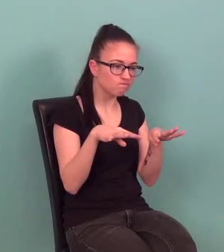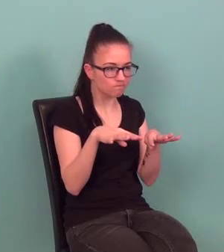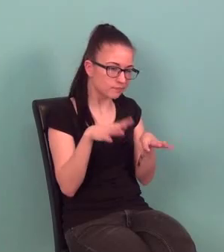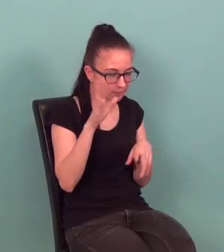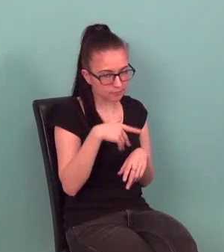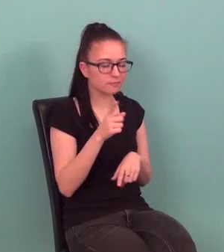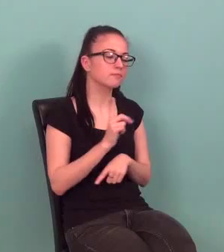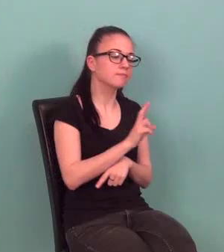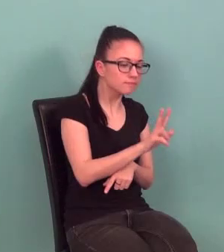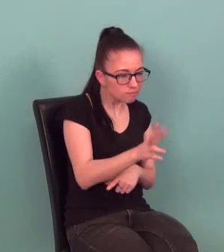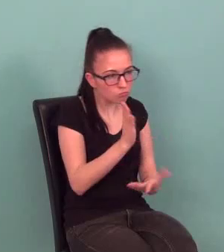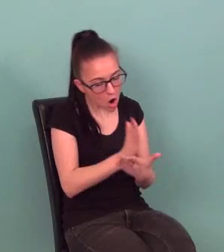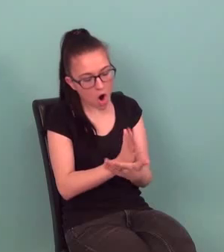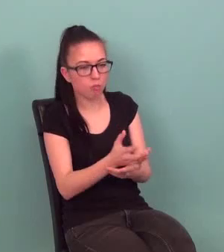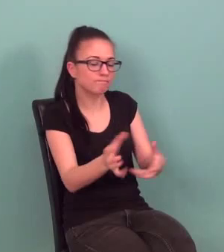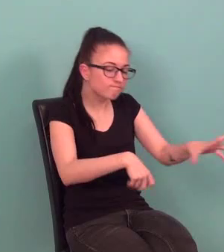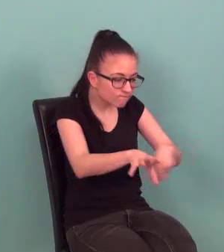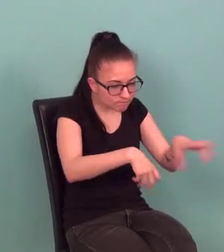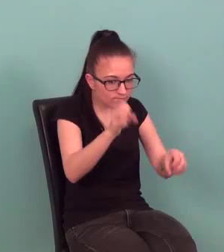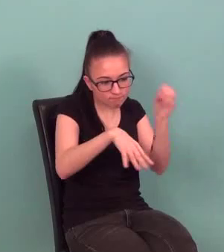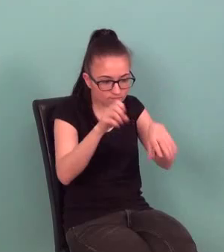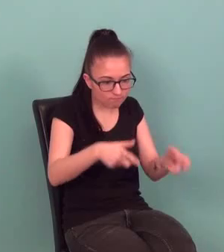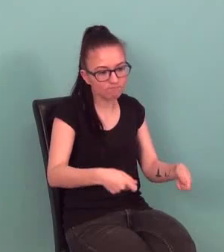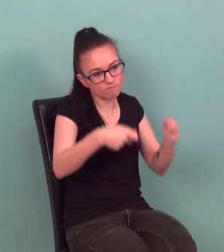Decydują się podejść do niego, pomagają mu zbierać owoce i postawić kosz na rowerze.